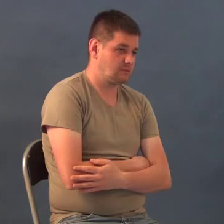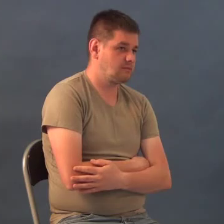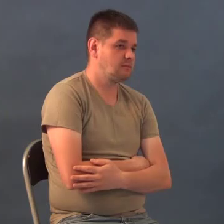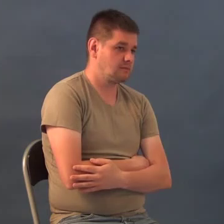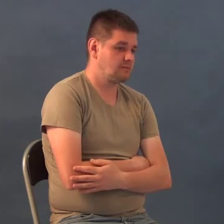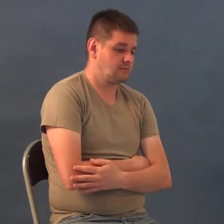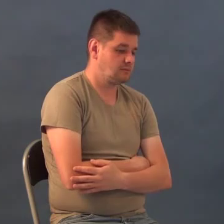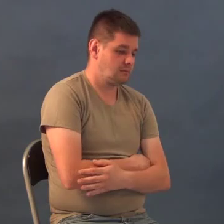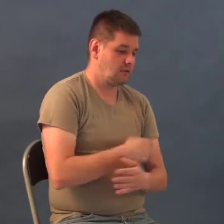Jestem ciekawy.